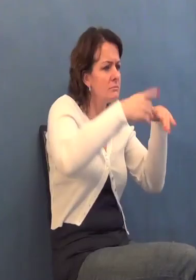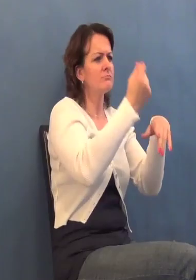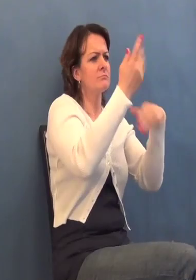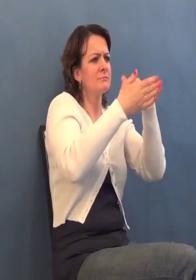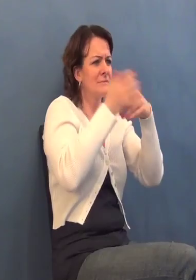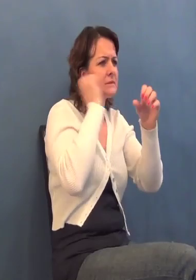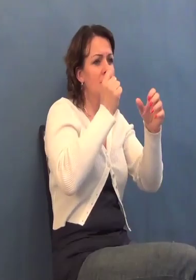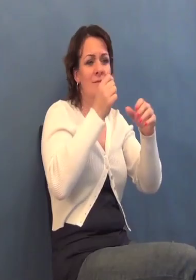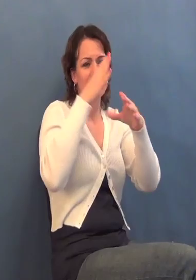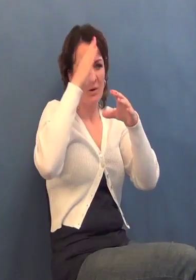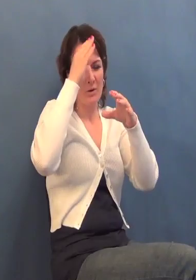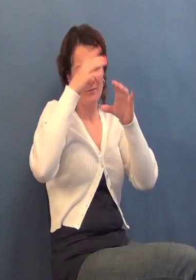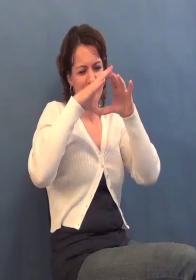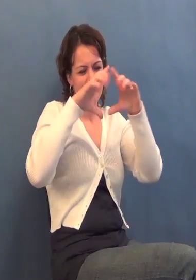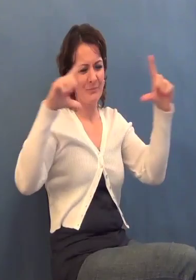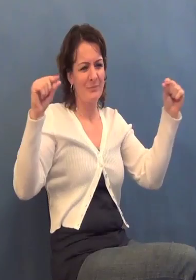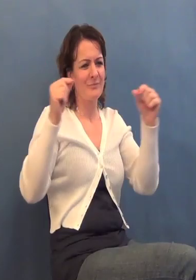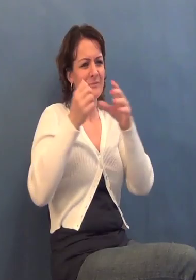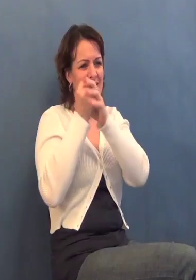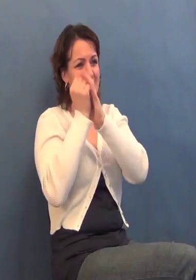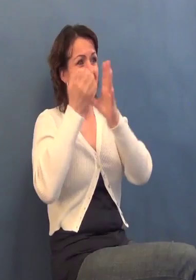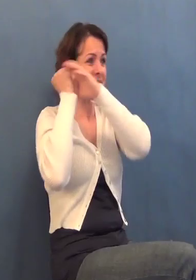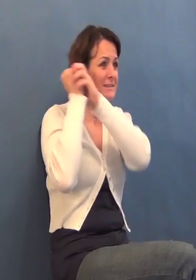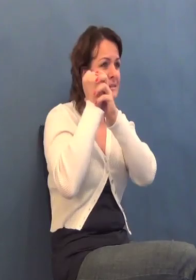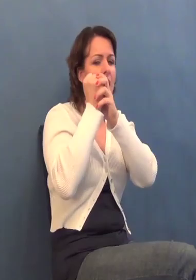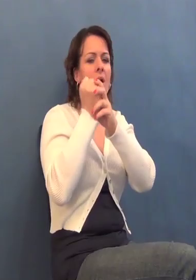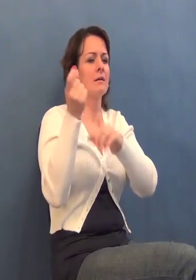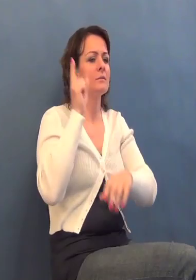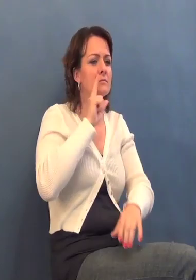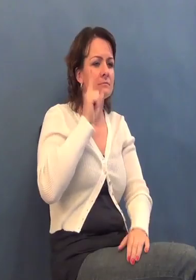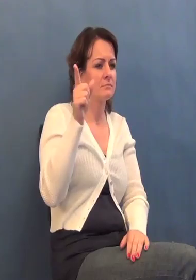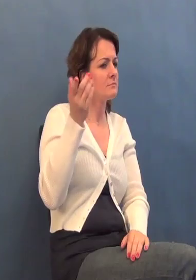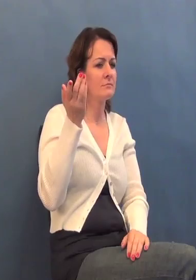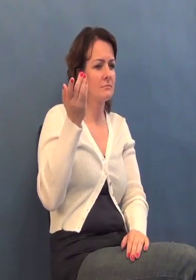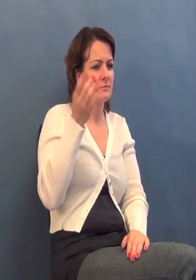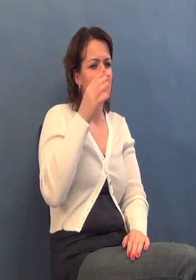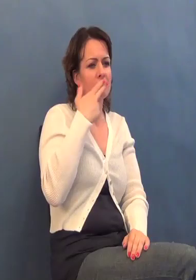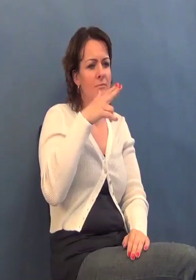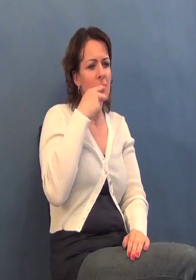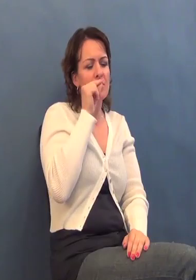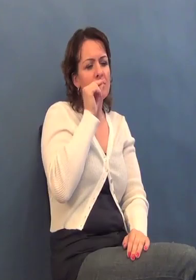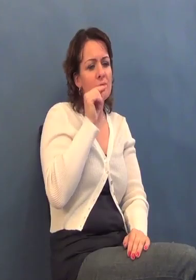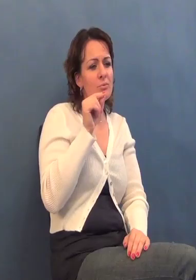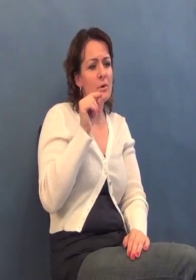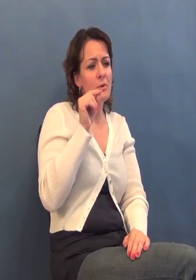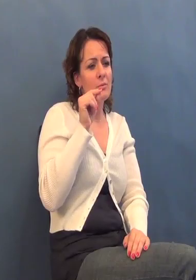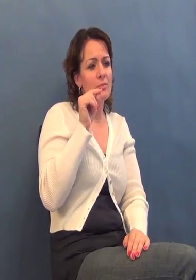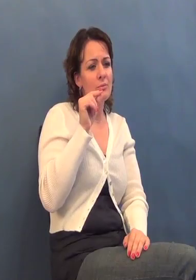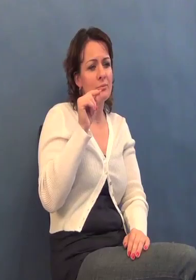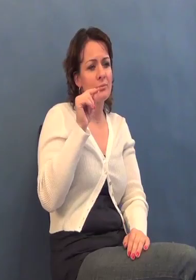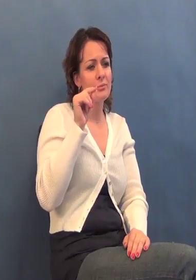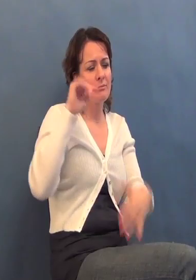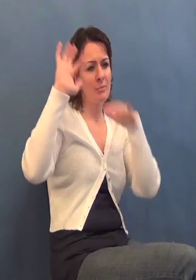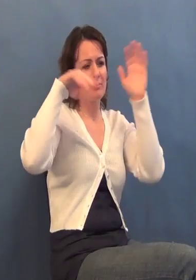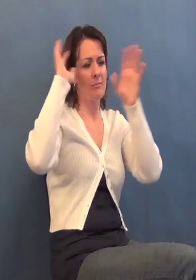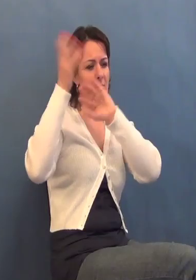Walą w drzwi i zanim chcą toporem wyważyć drzwi, okazuje się, że ten mężczyzna zapalił papierosa i czujnik dymu wyczuł to.